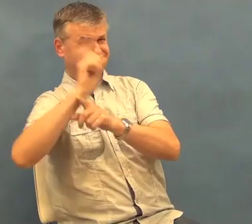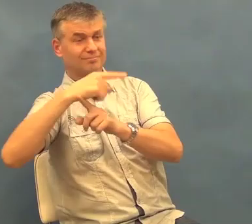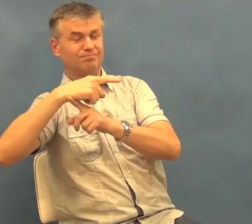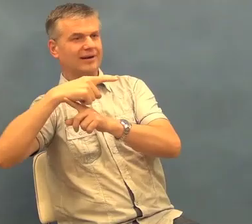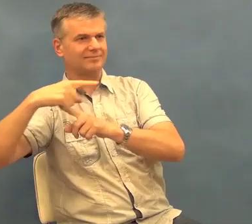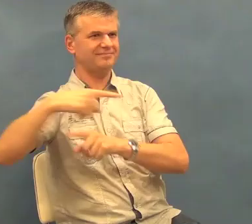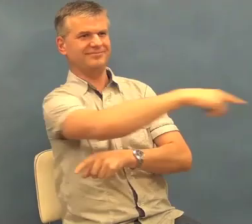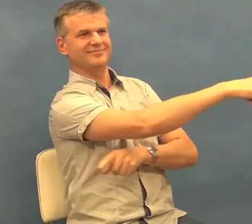Wskazówka strzela jak strzała.